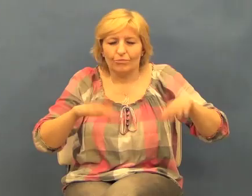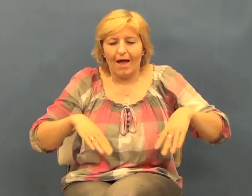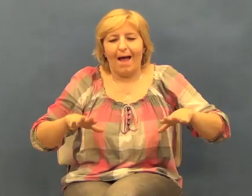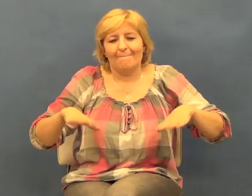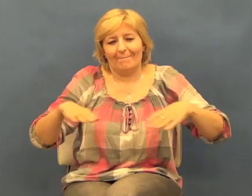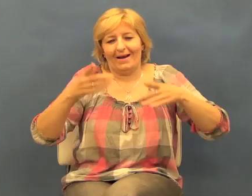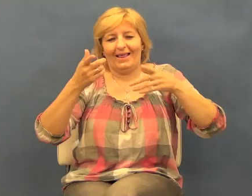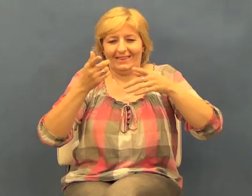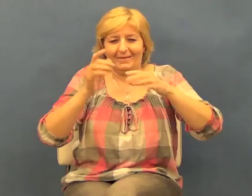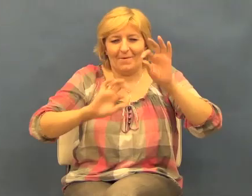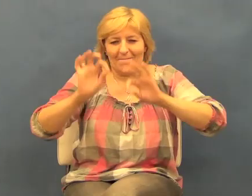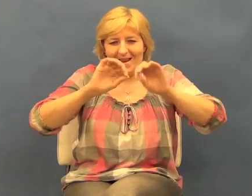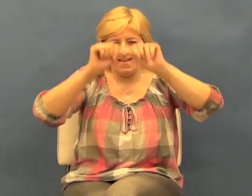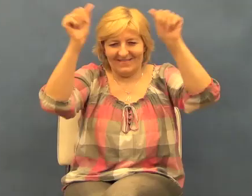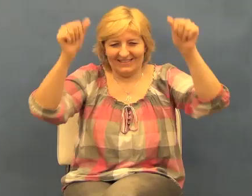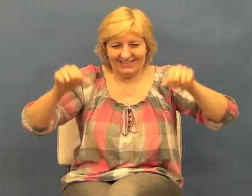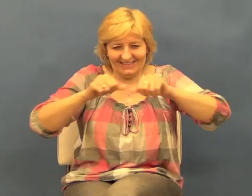Charlie Chaplin naprawia zniszczone okno.